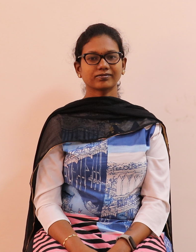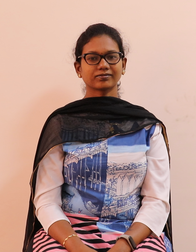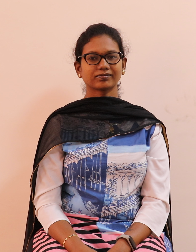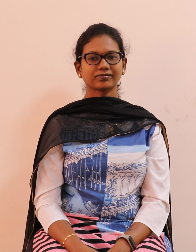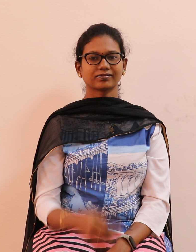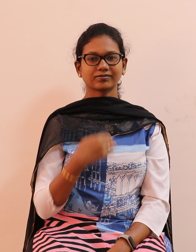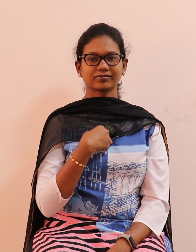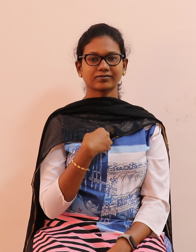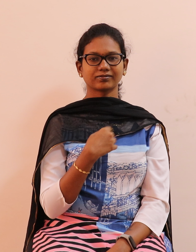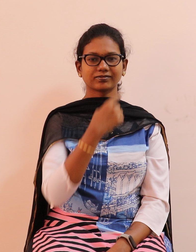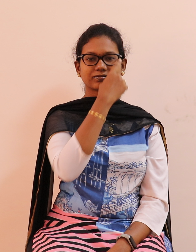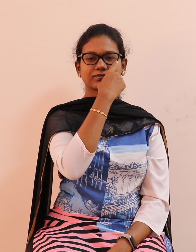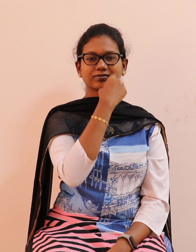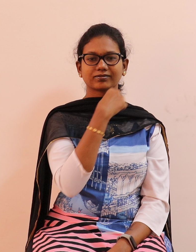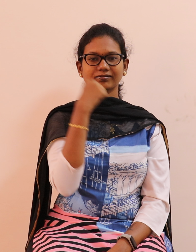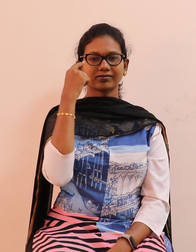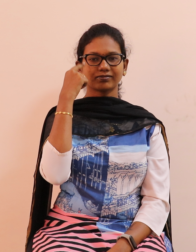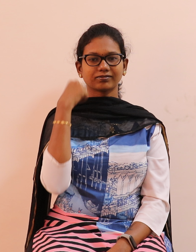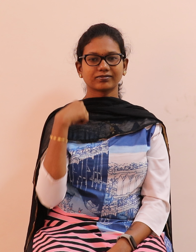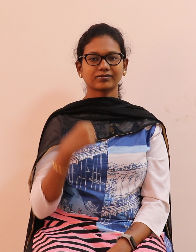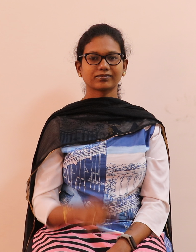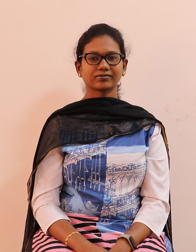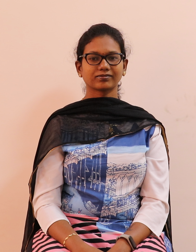i am crying